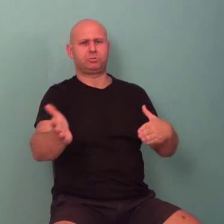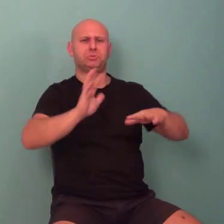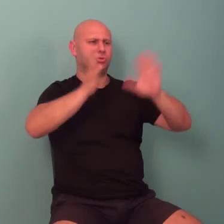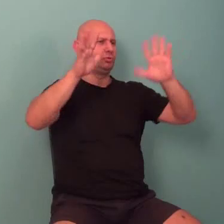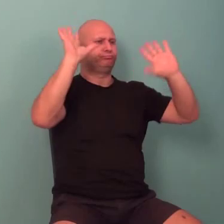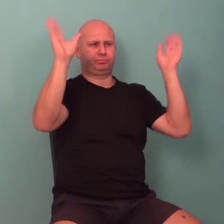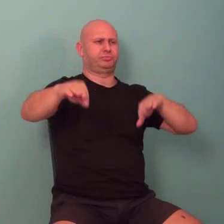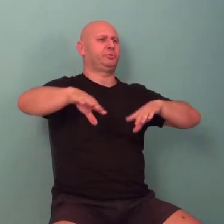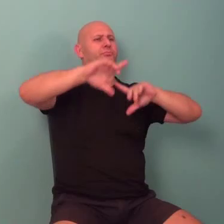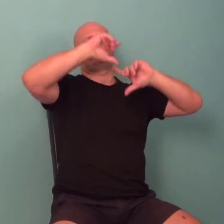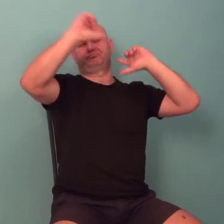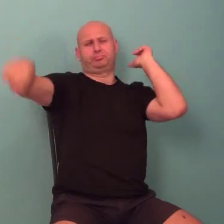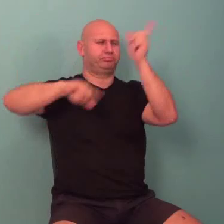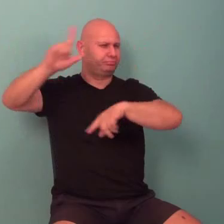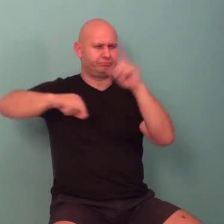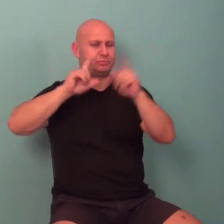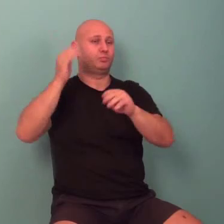Wszyscy wrócili do siebie.